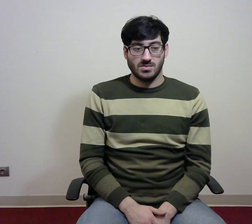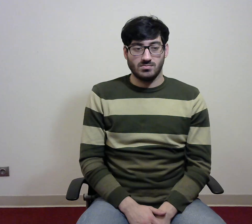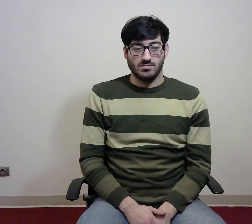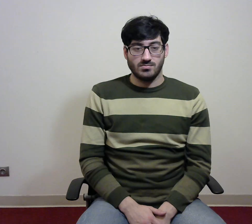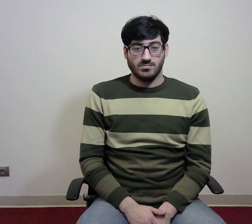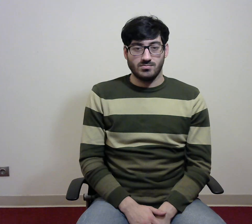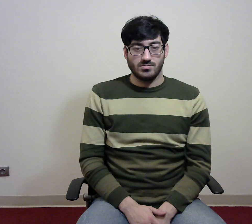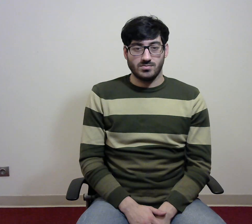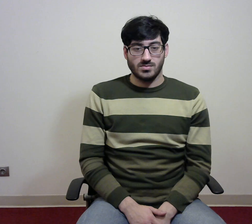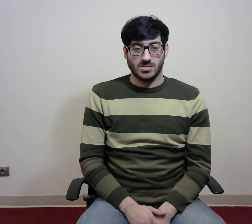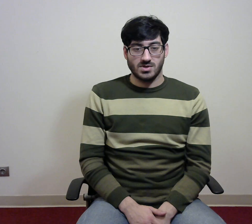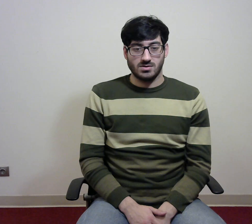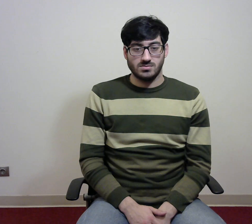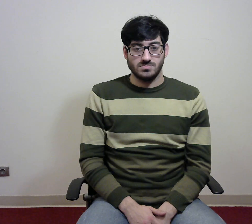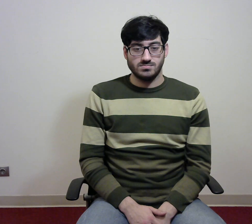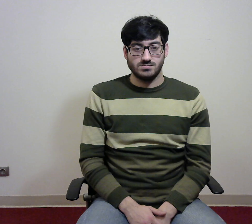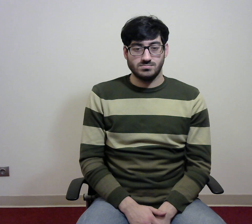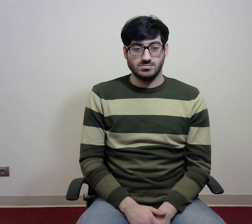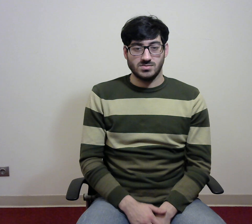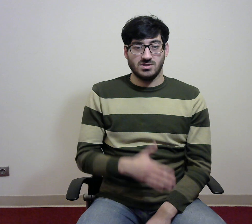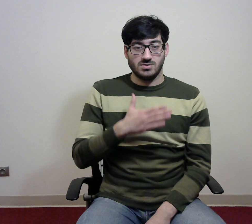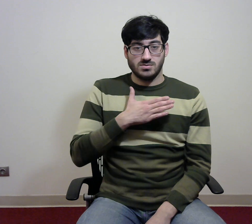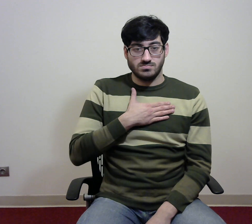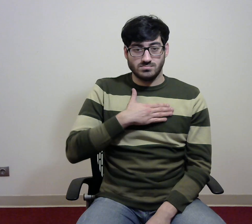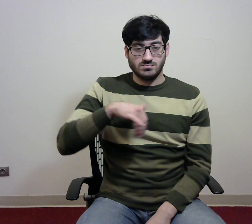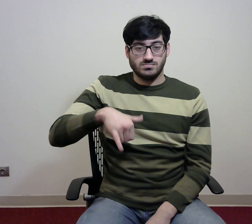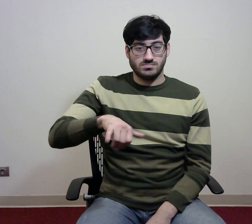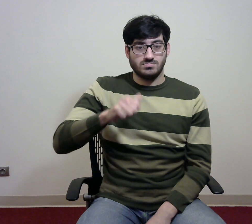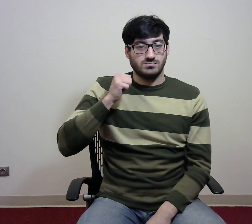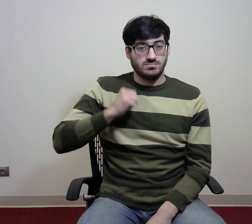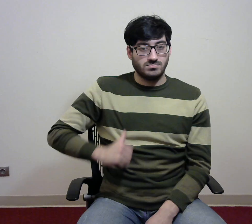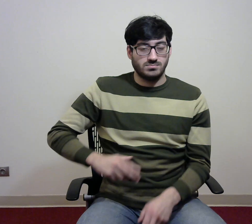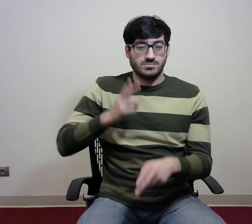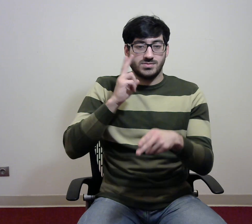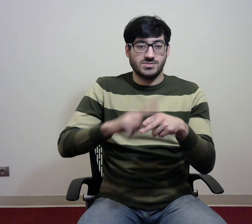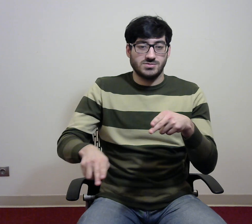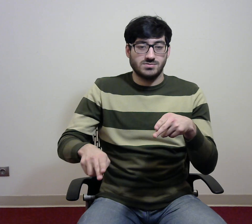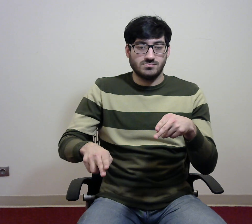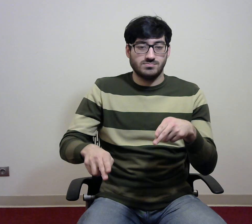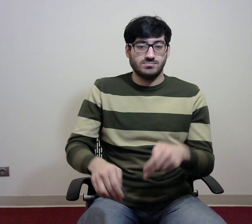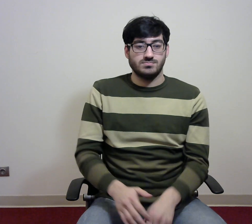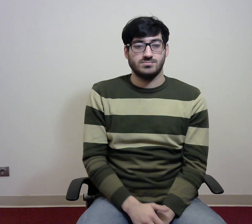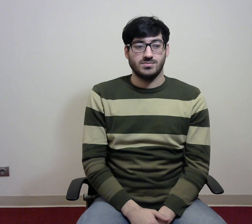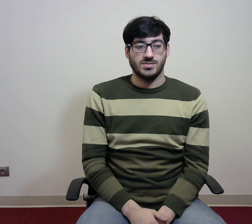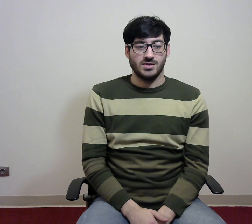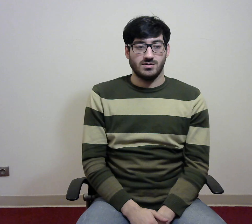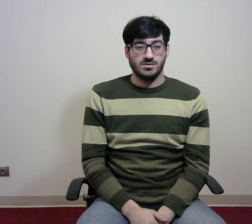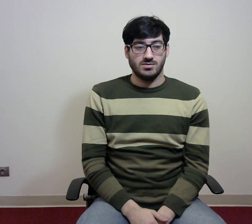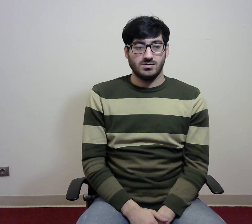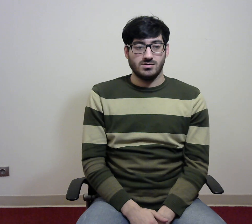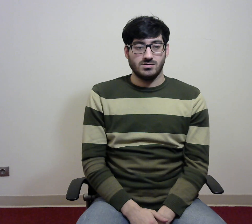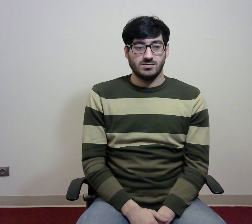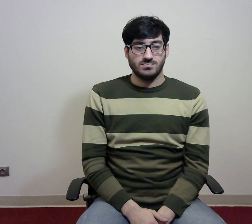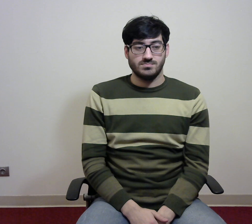Mən çantamı itirmişəm